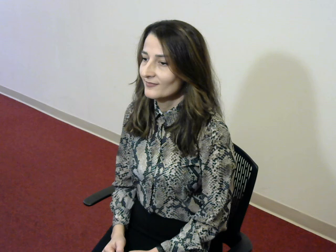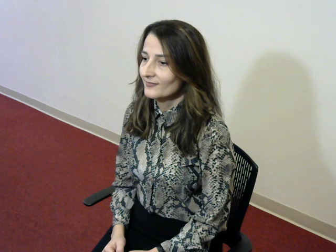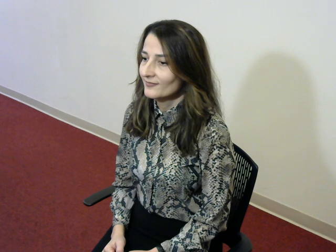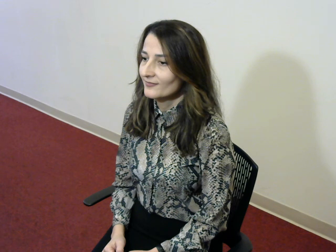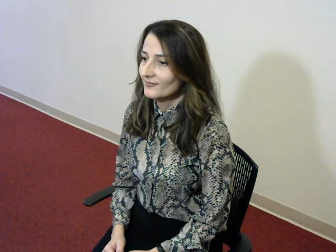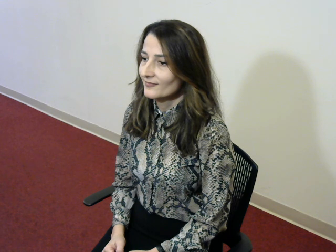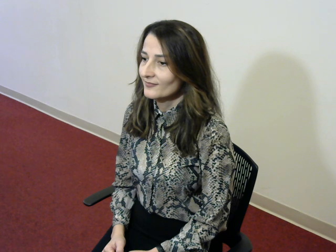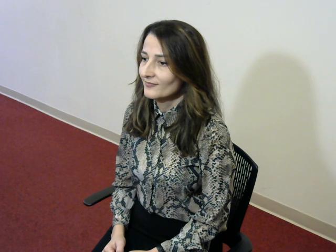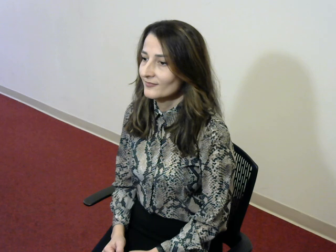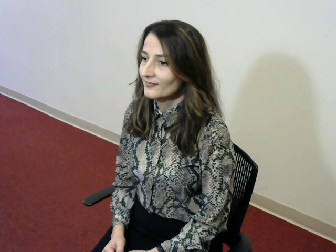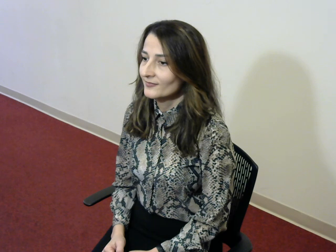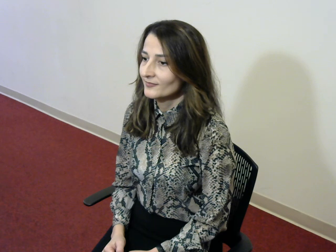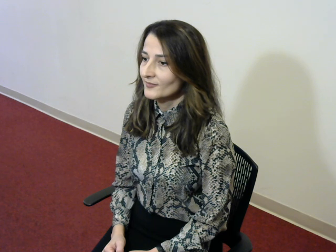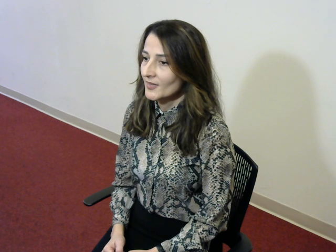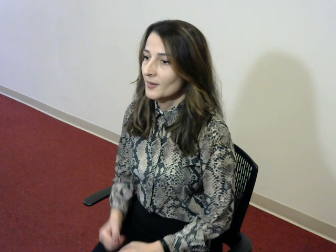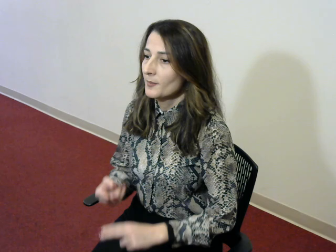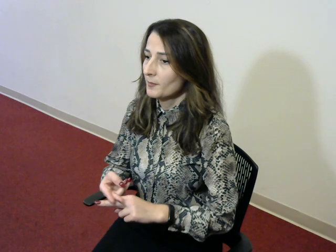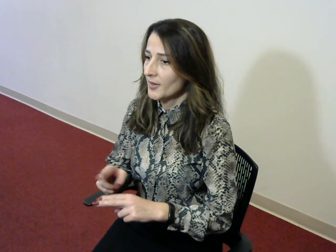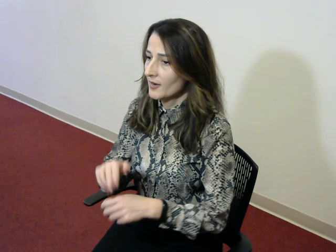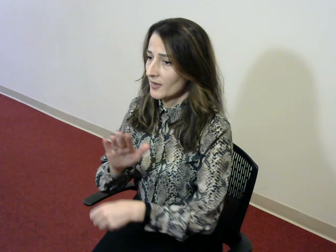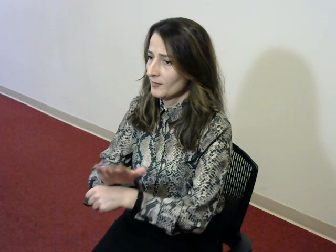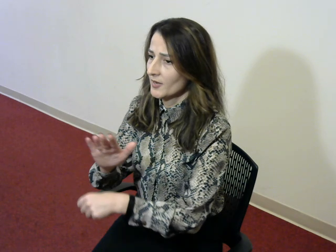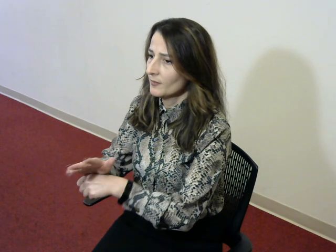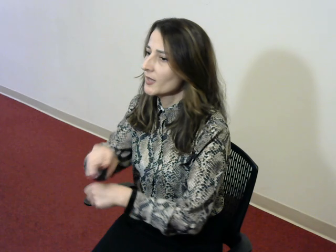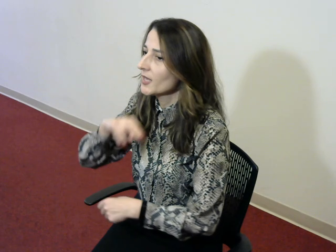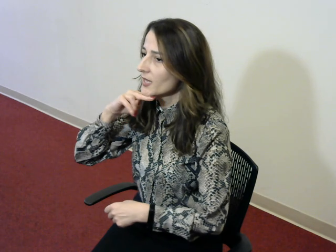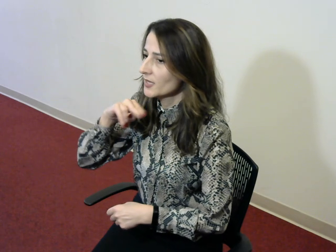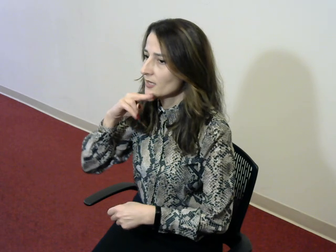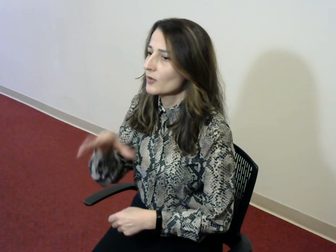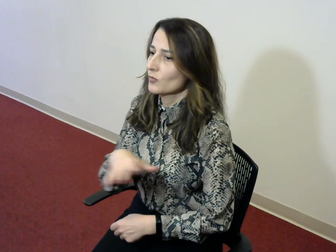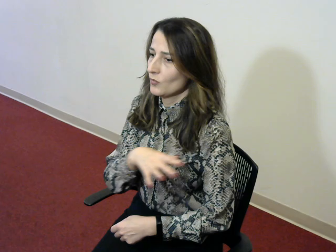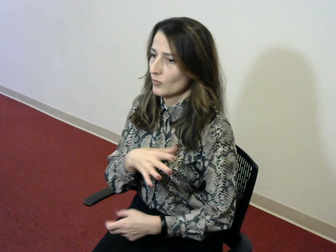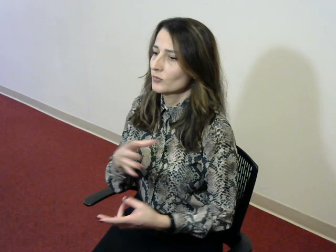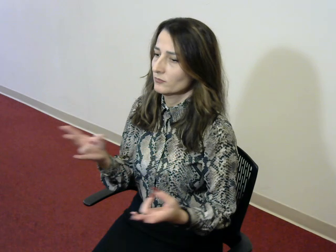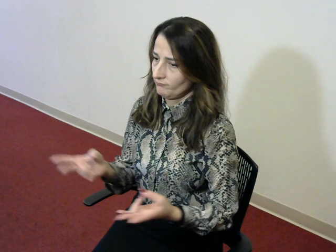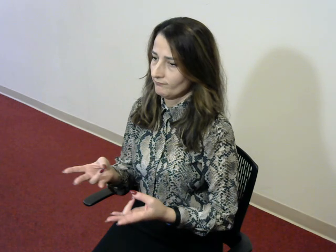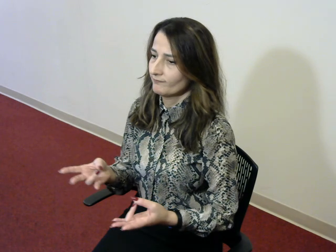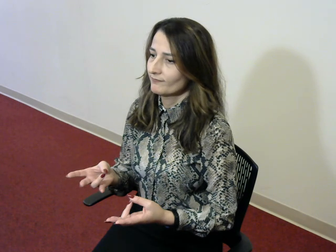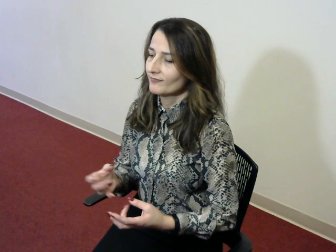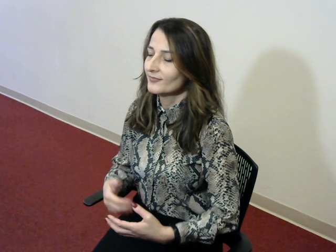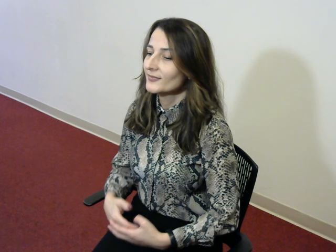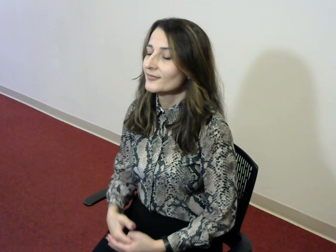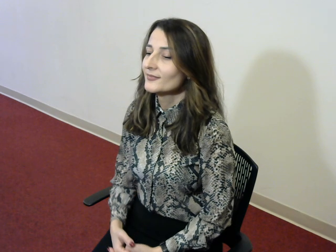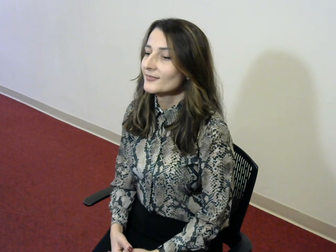Bu tapşırıqlarda diqqətli olmaq lazımdır